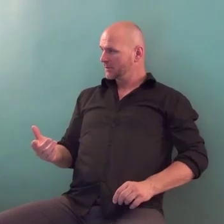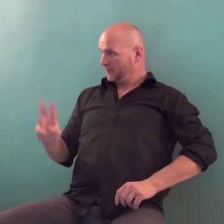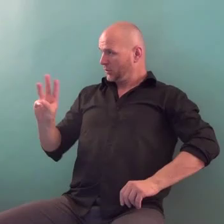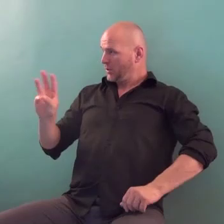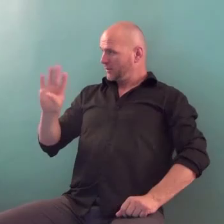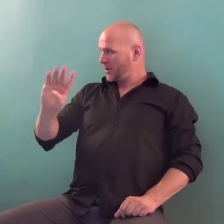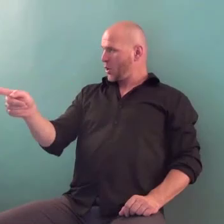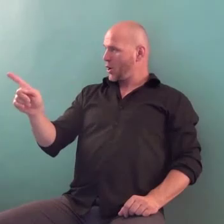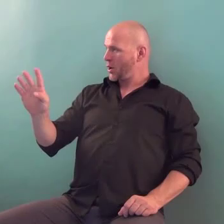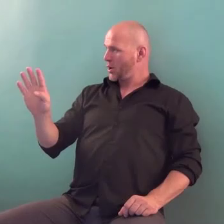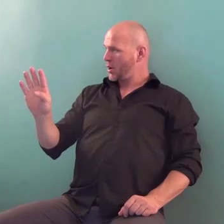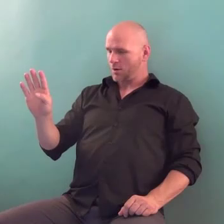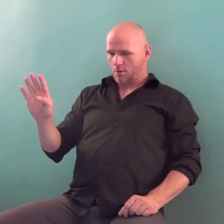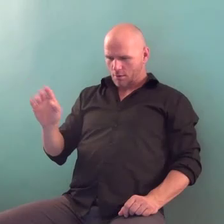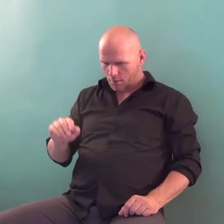We wtorek po czwartej.